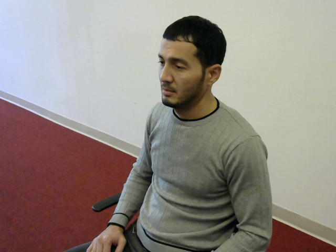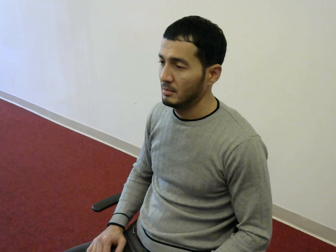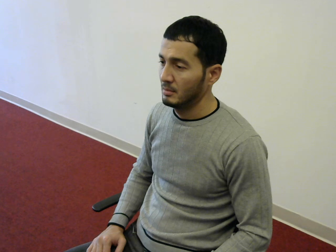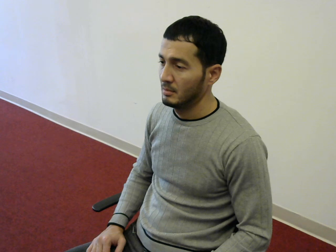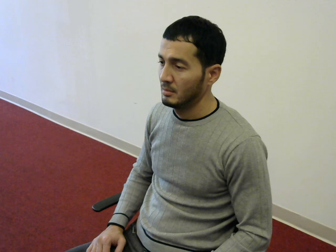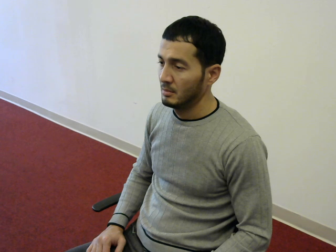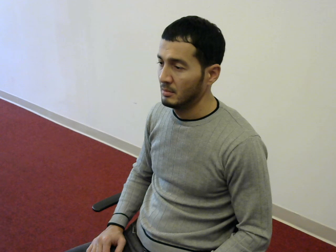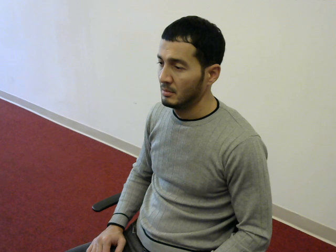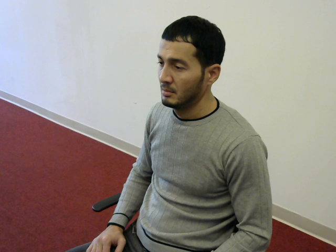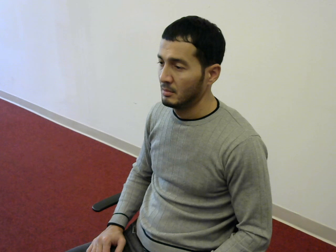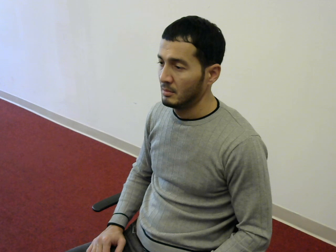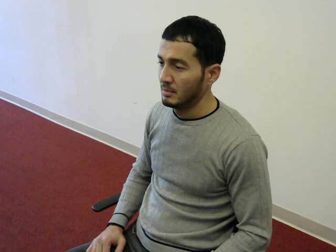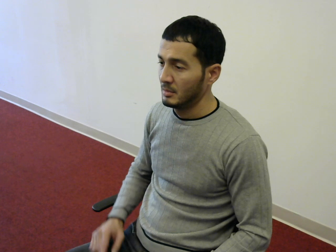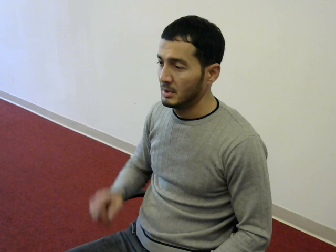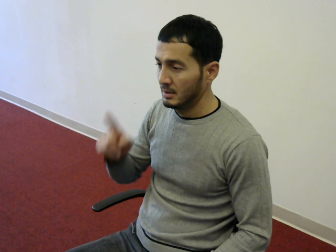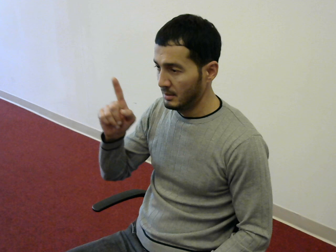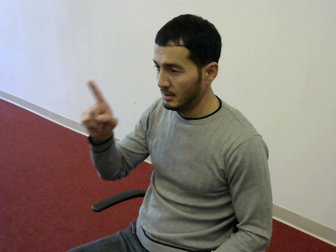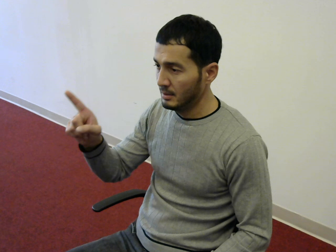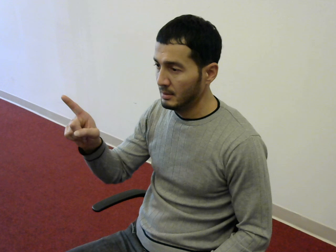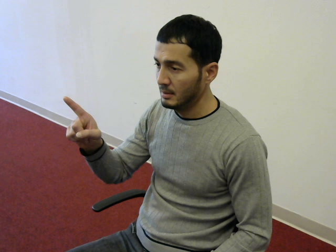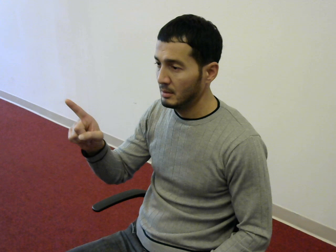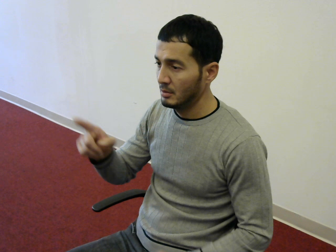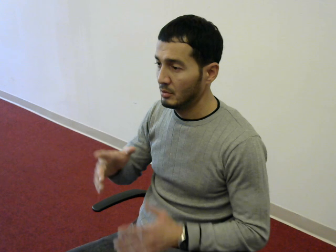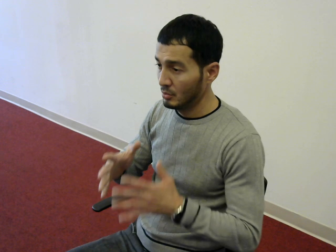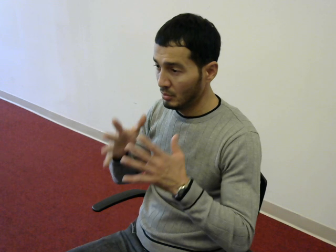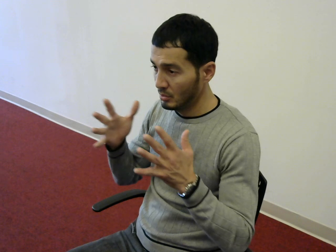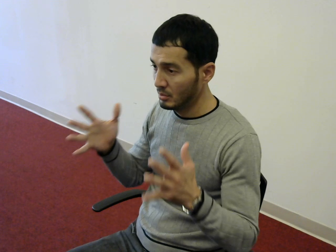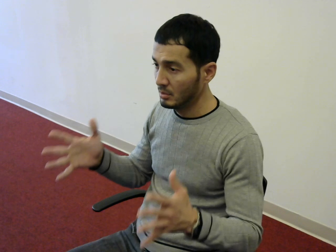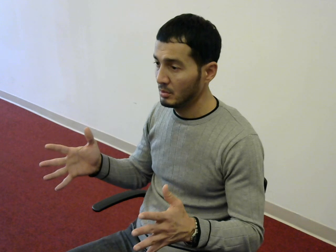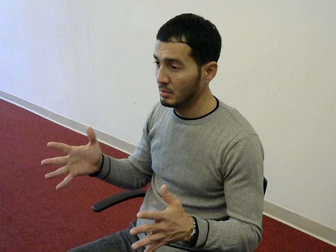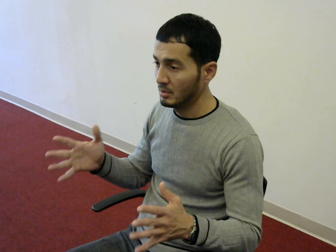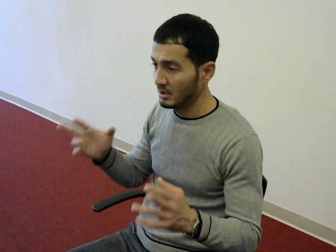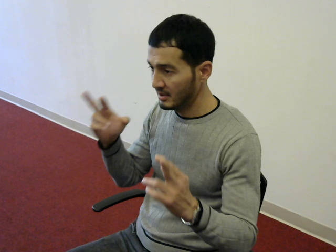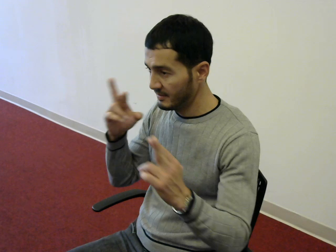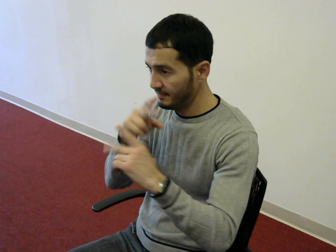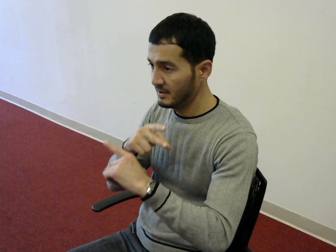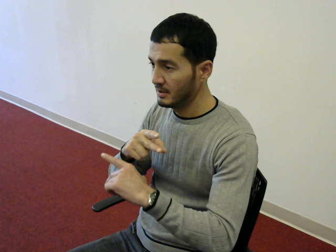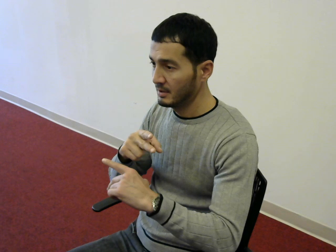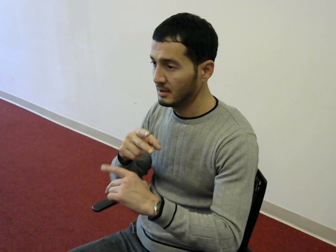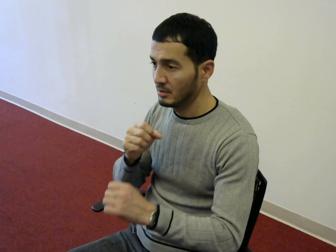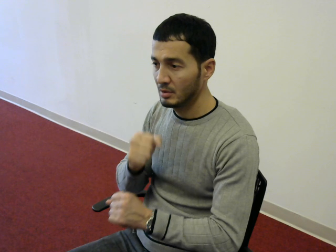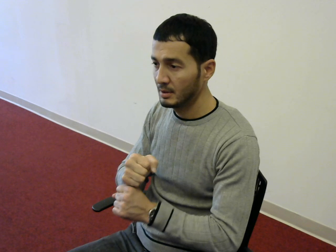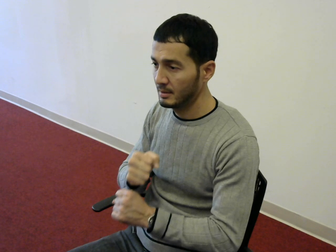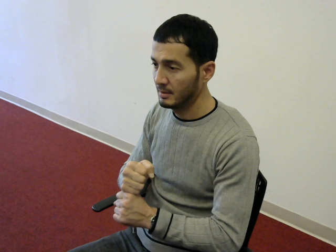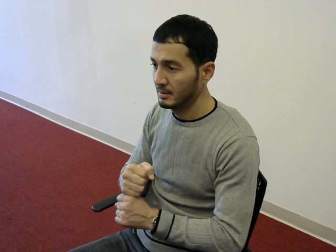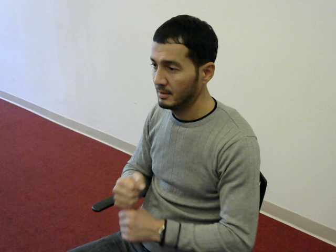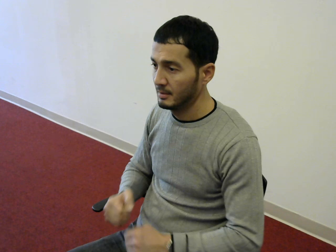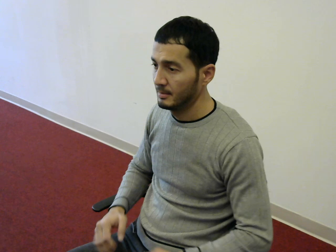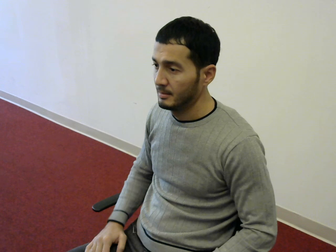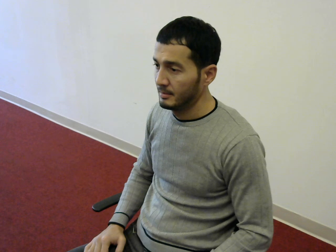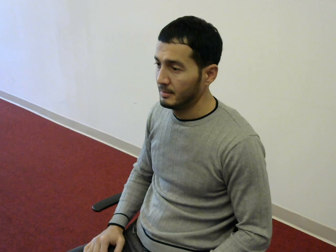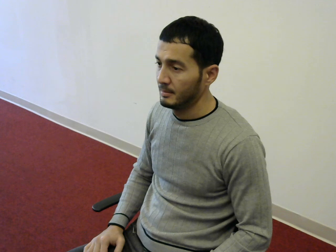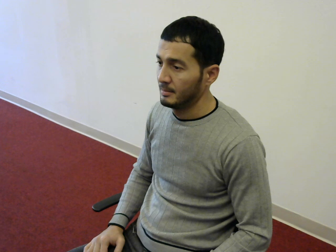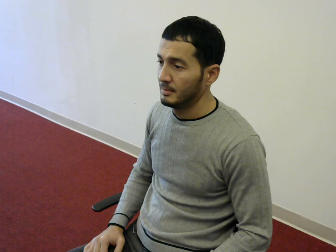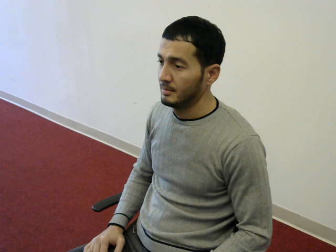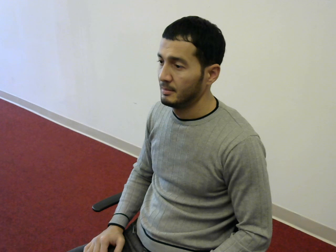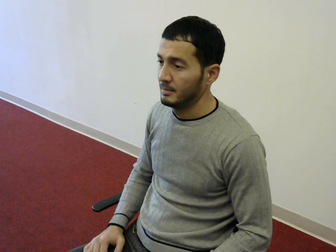O böyük səhv edib